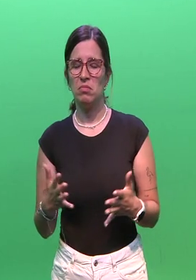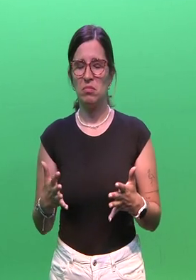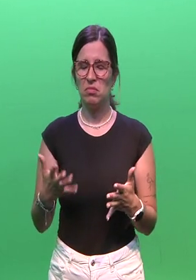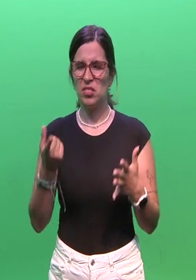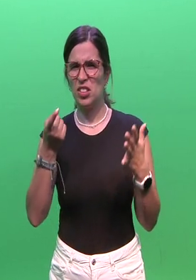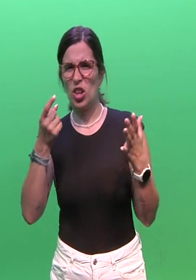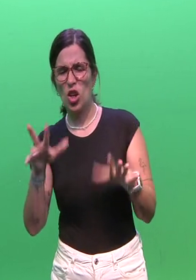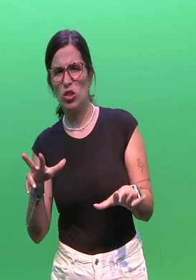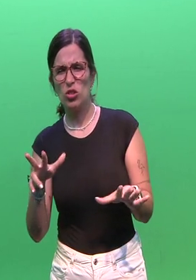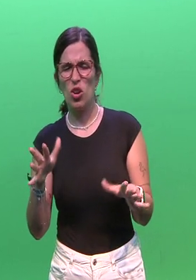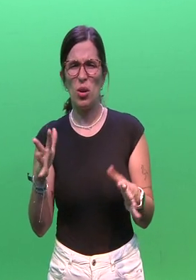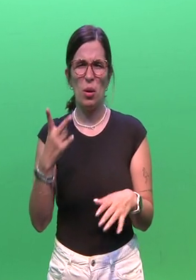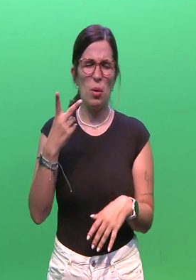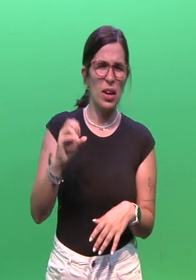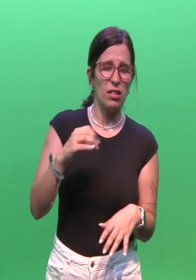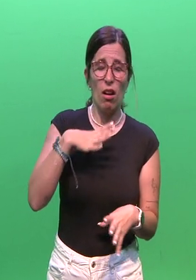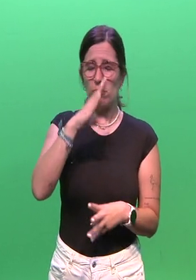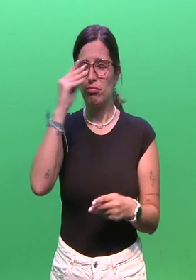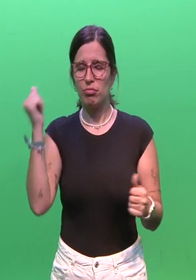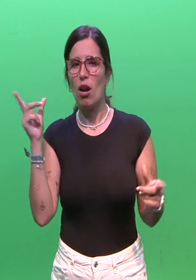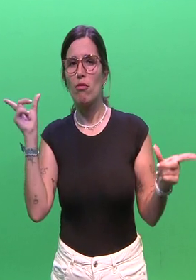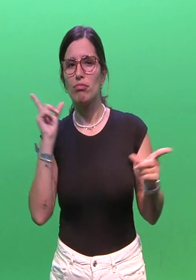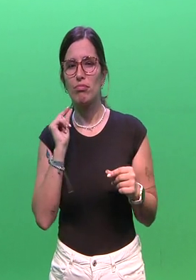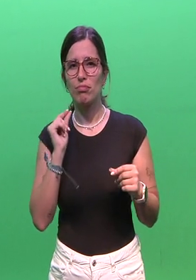Quan tenia divuit o vint anys, no ho recordo, vaig perdre audició.